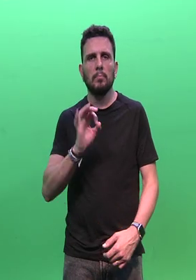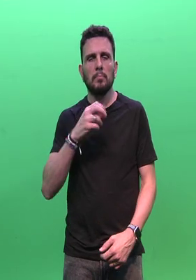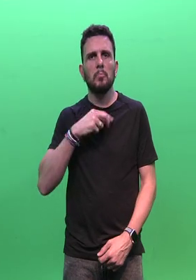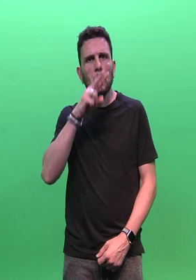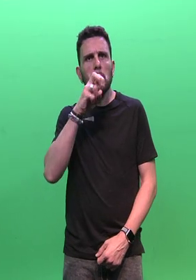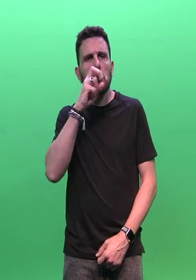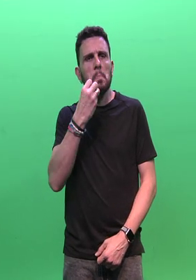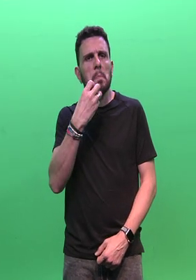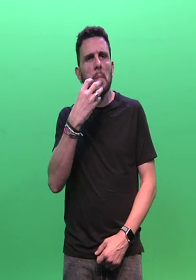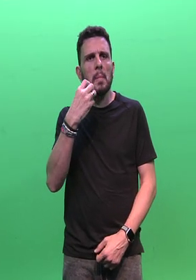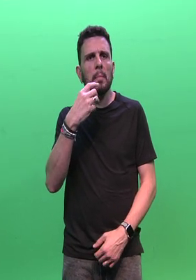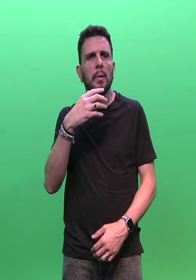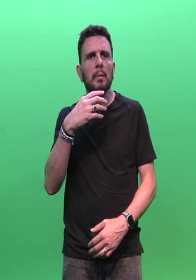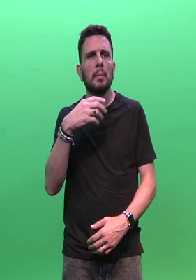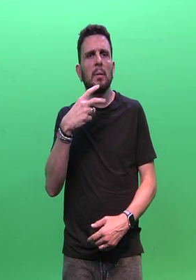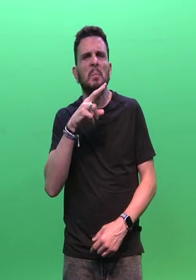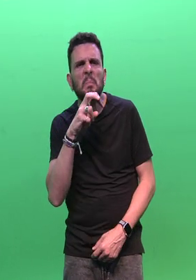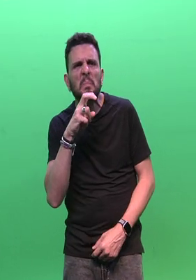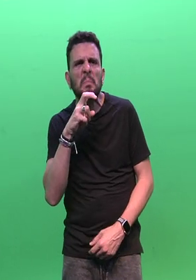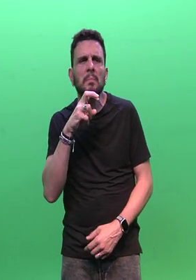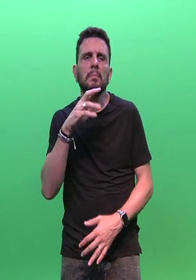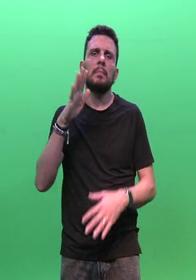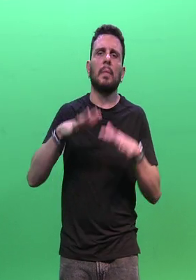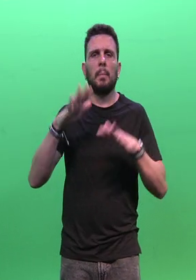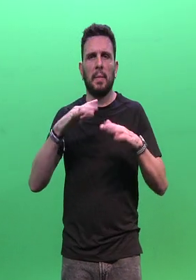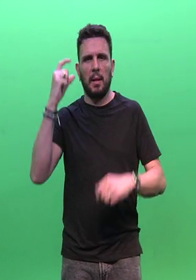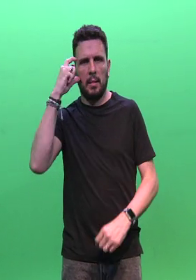Sí, respiro bé, però després ja no, depèn del dia.